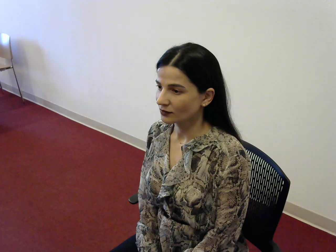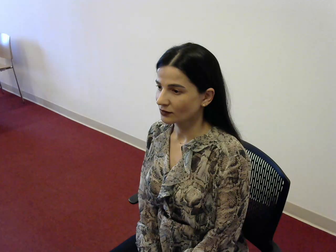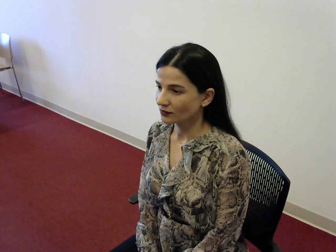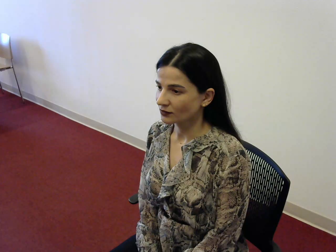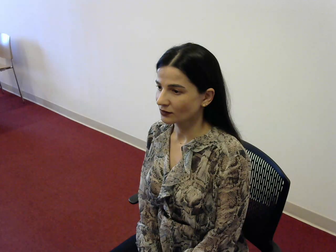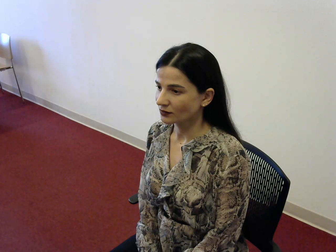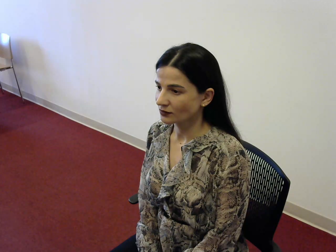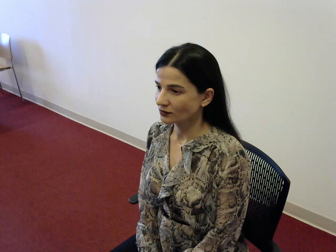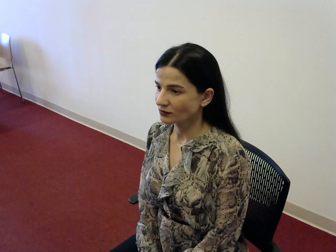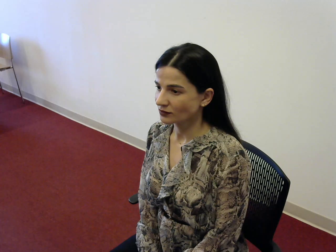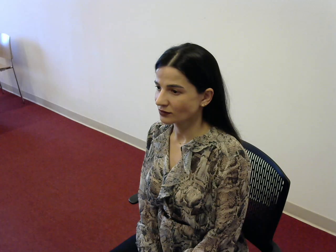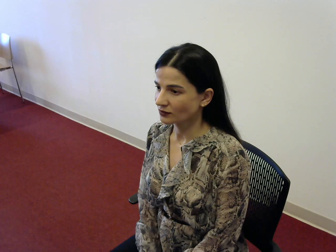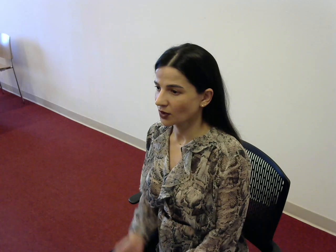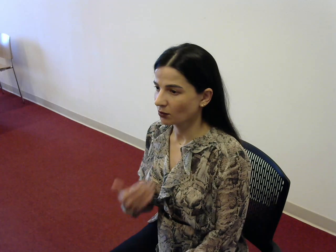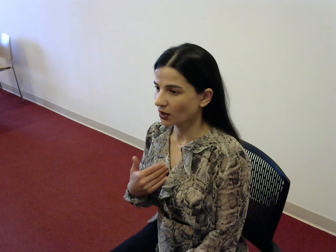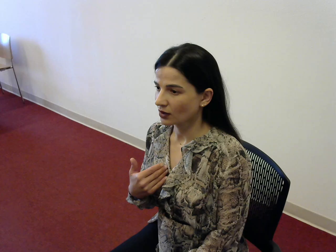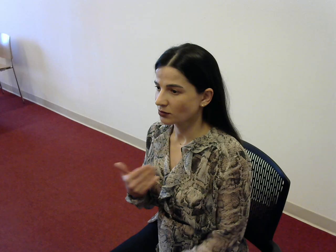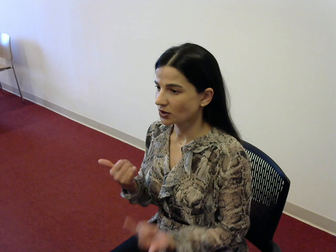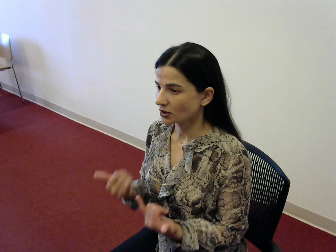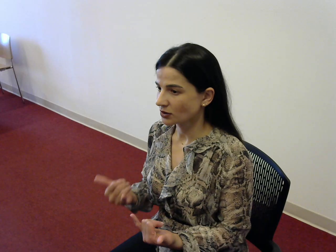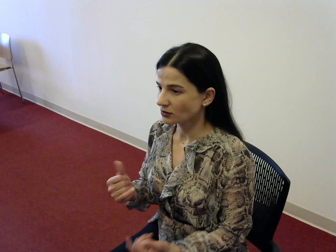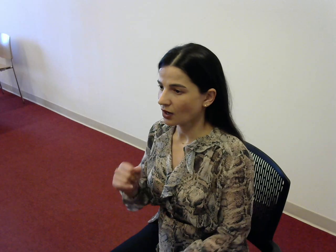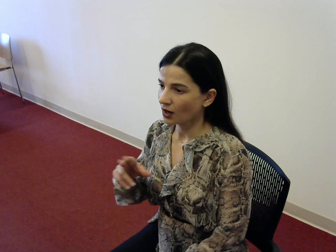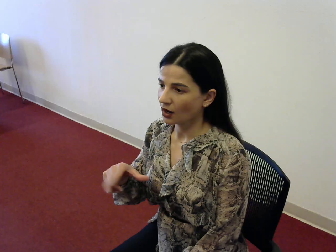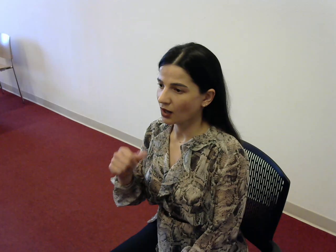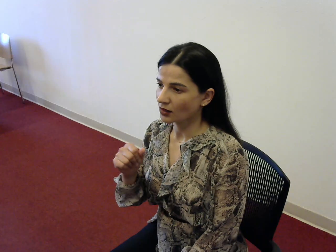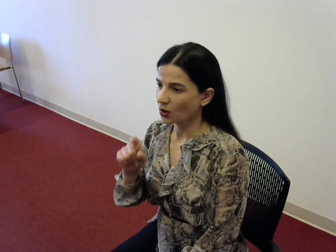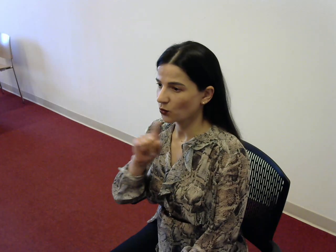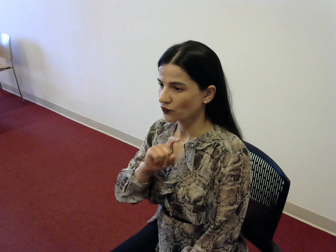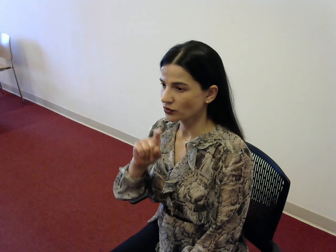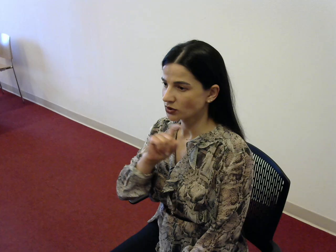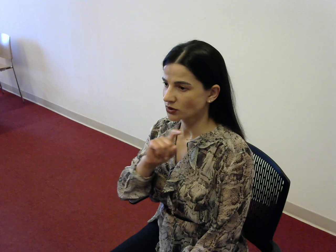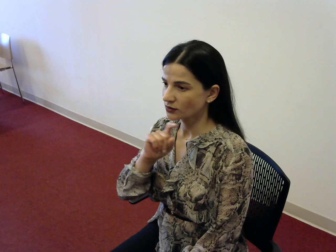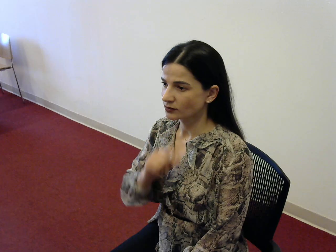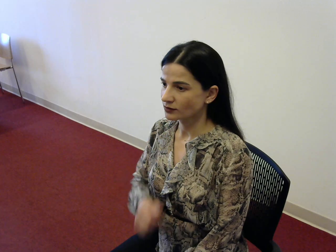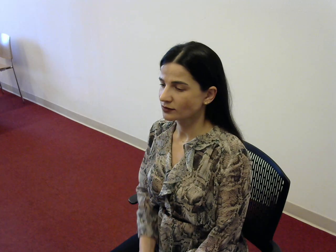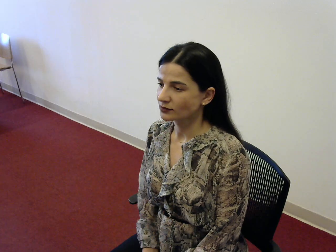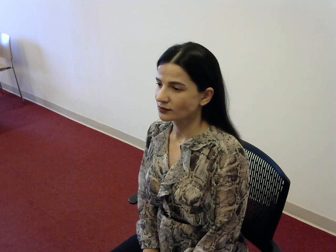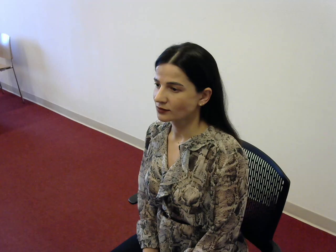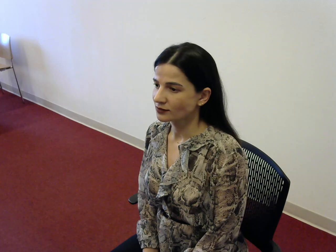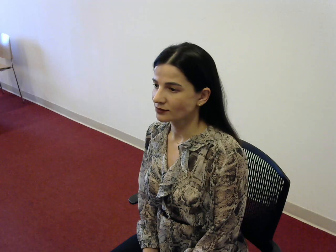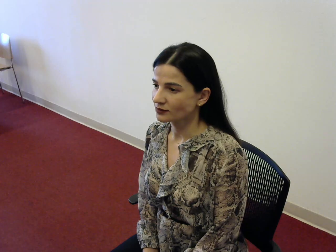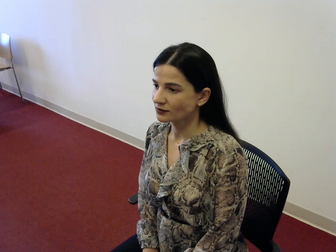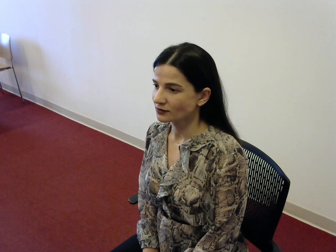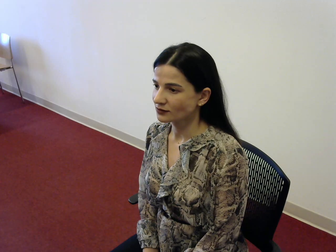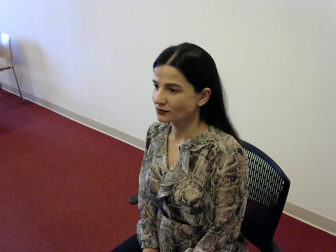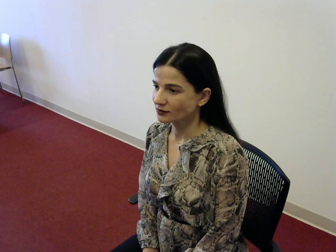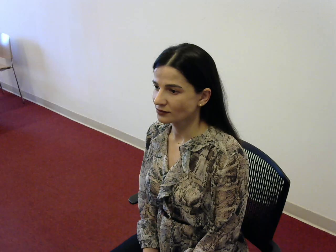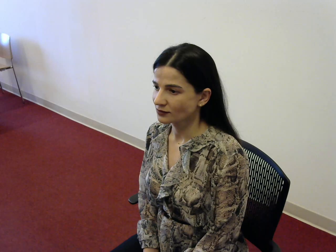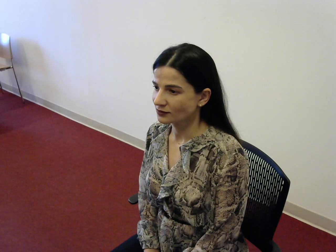Mən indi ADA universitetindəyəm